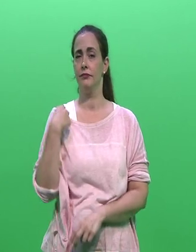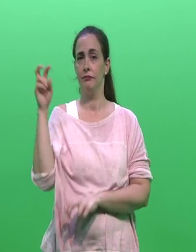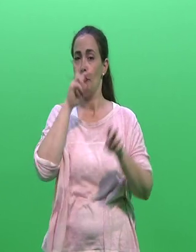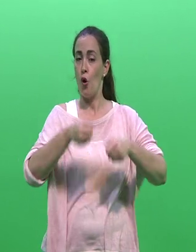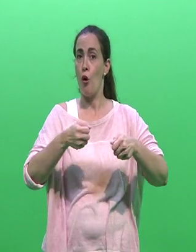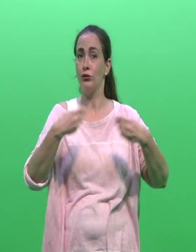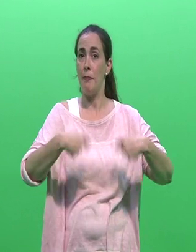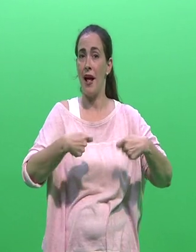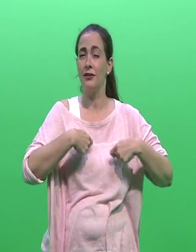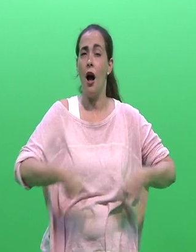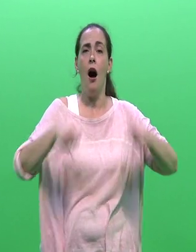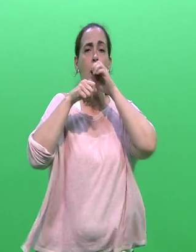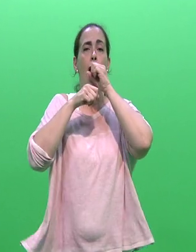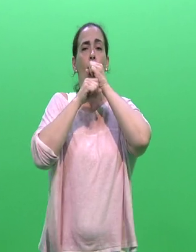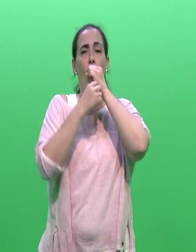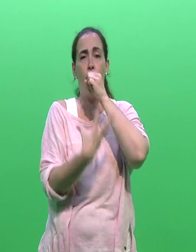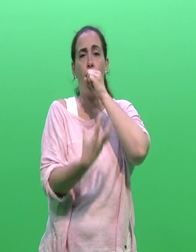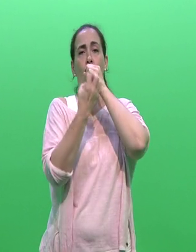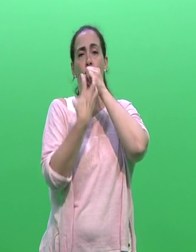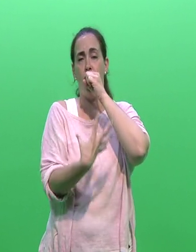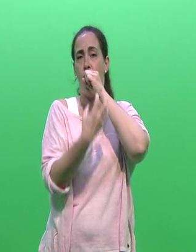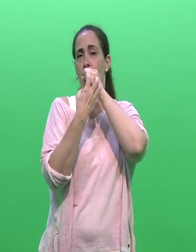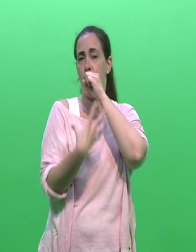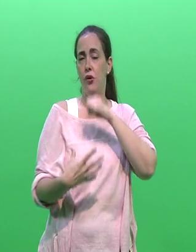He d'agafar una bossa de plàstic i respirar dins.